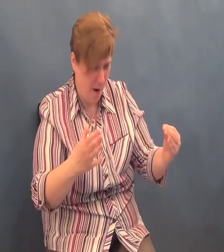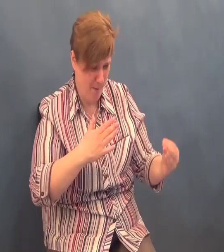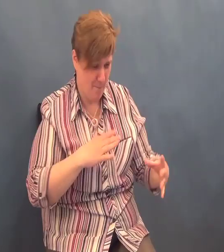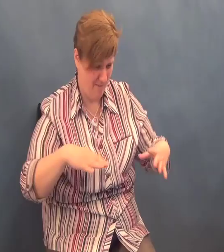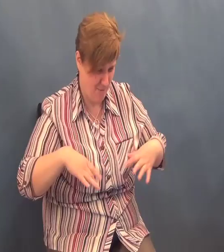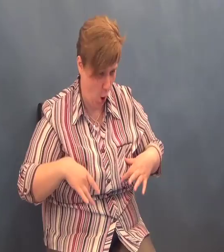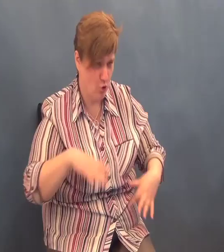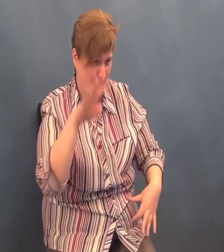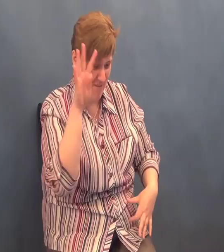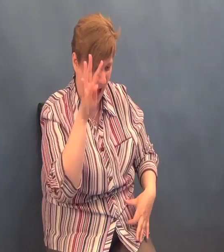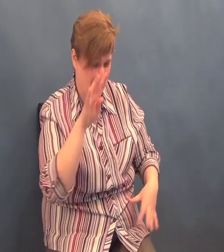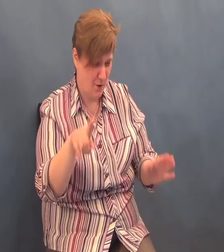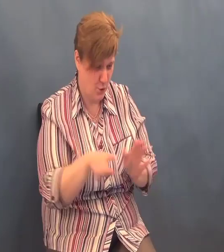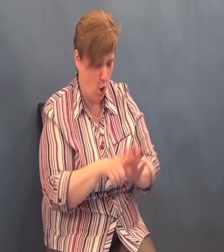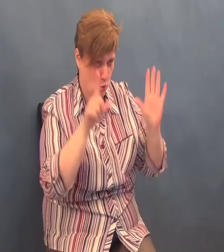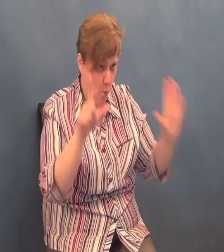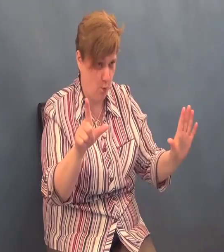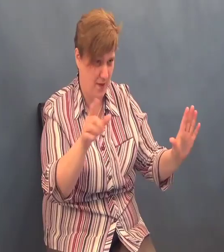Mam wolne od czwartej do siódmej.